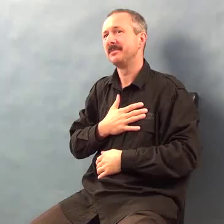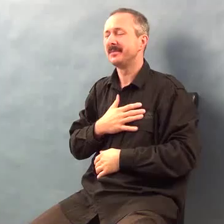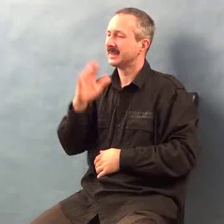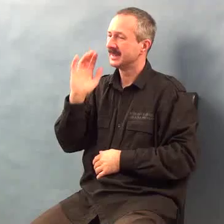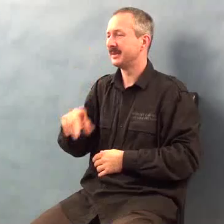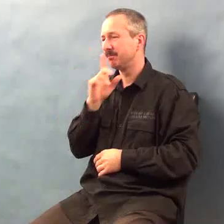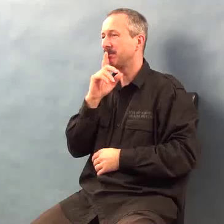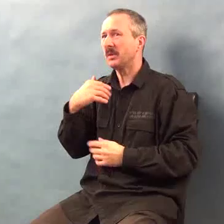Nie szkodzi, cicho...